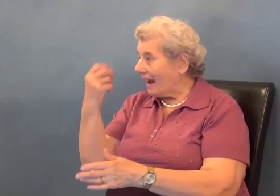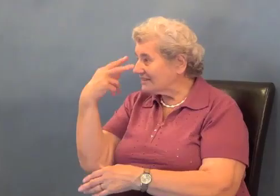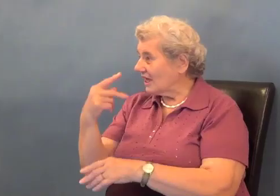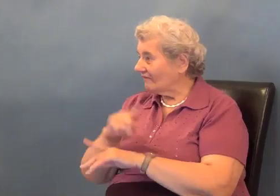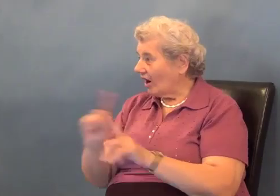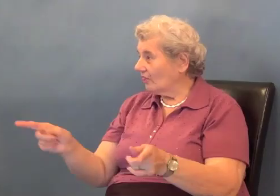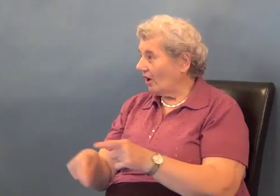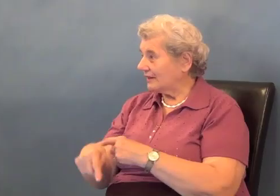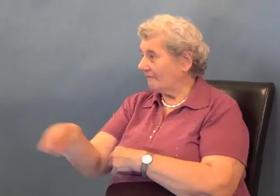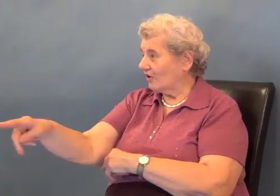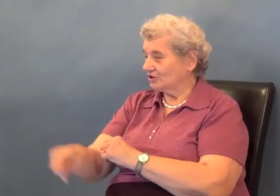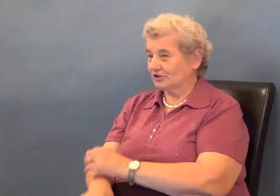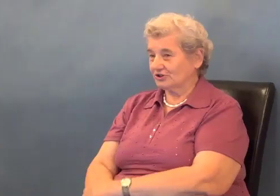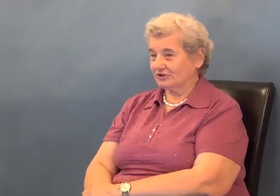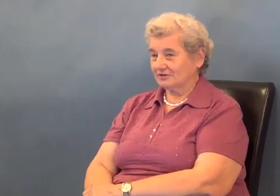Na plażę, nie wolno tam wchodzić.